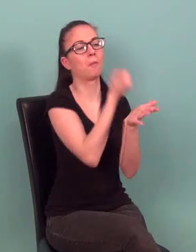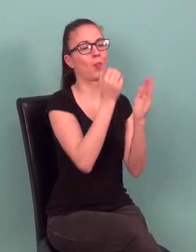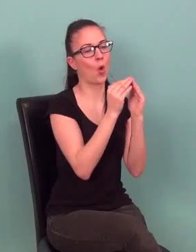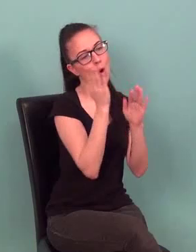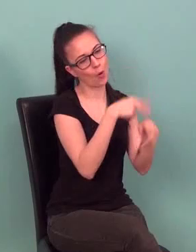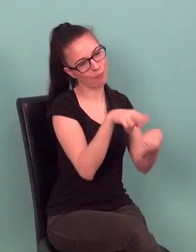Bierze ją do domu.